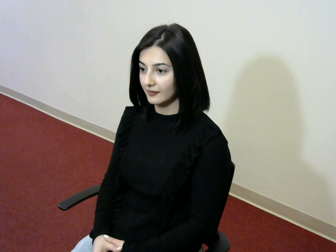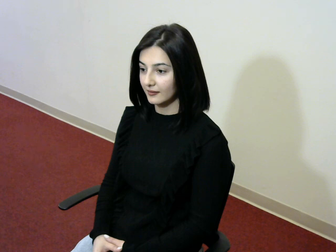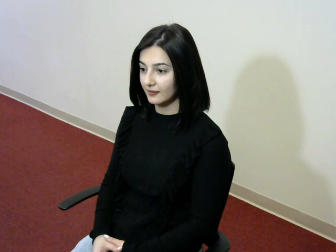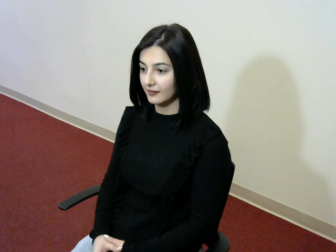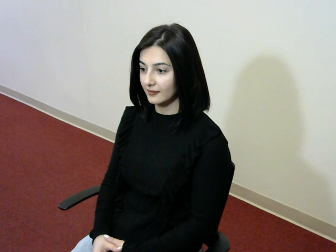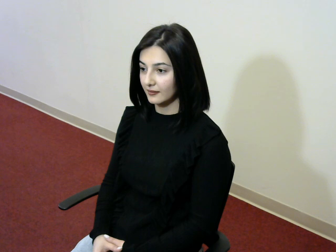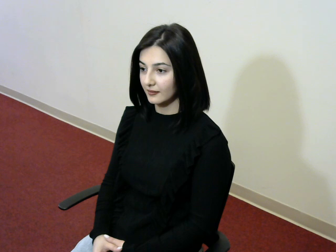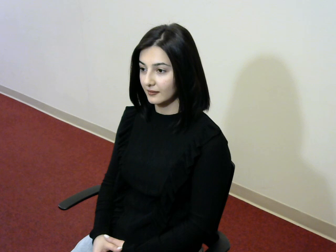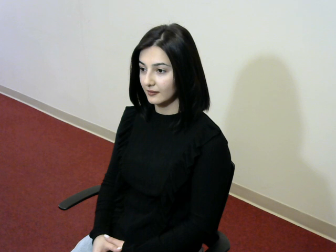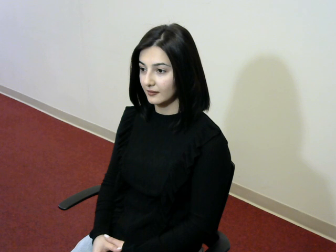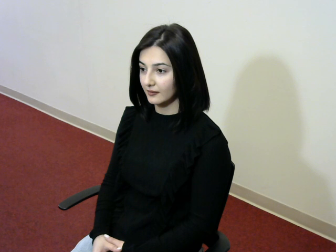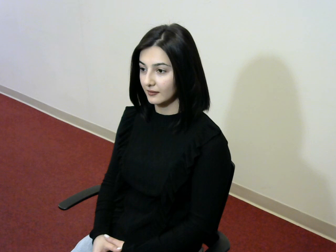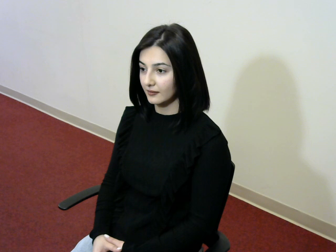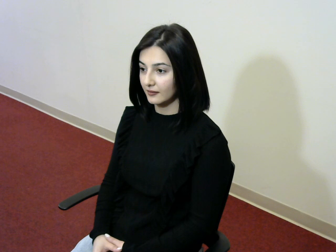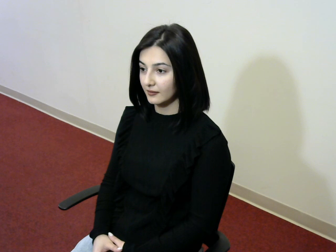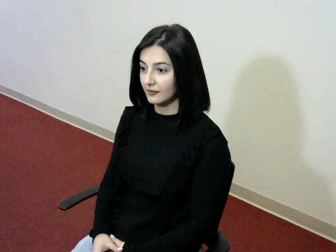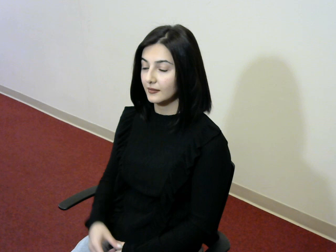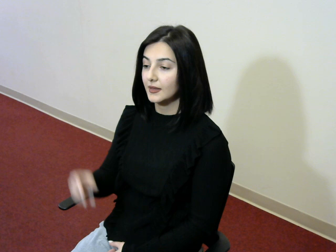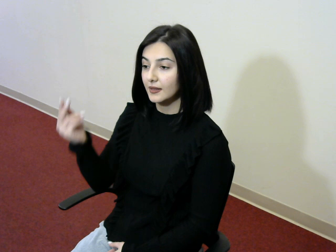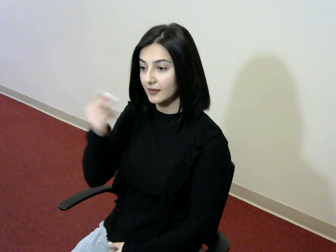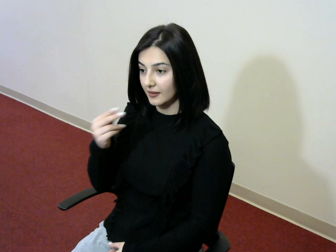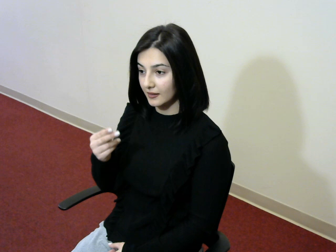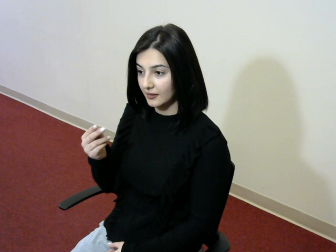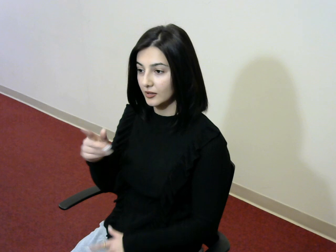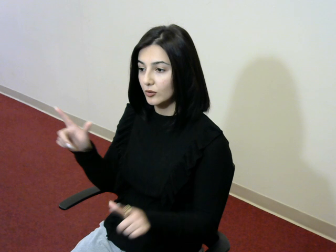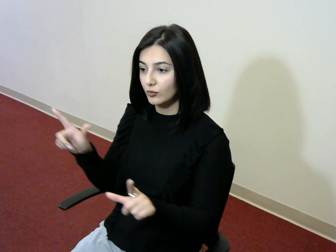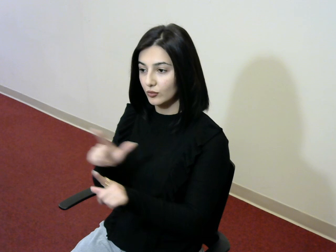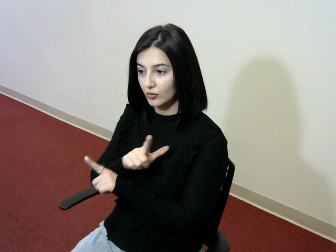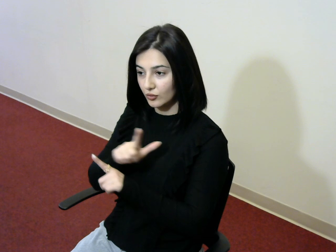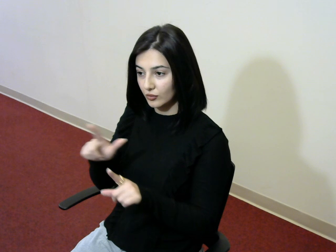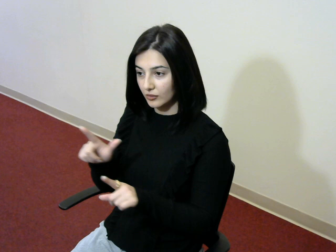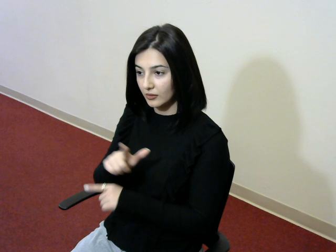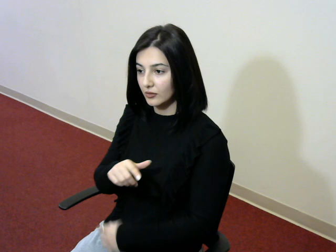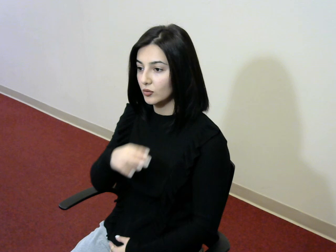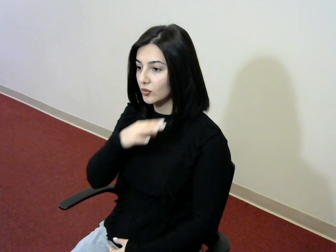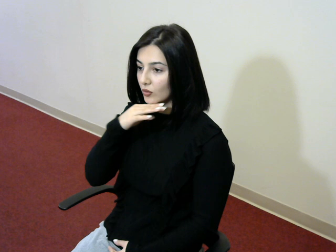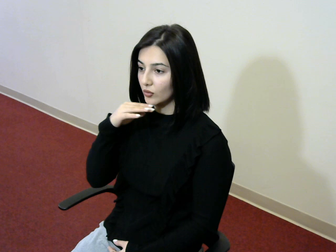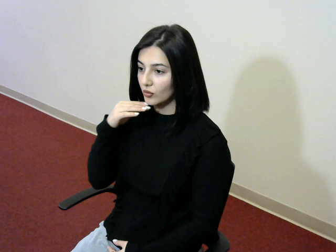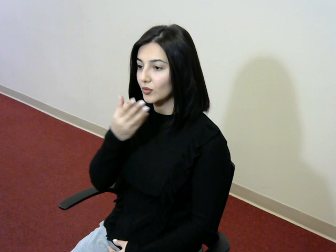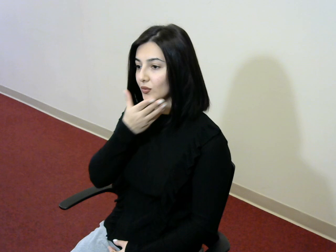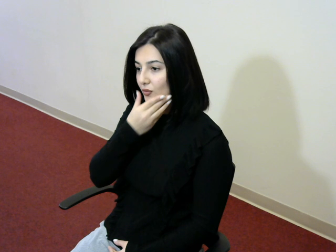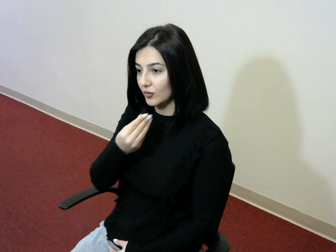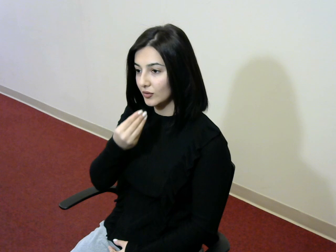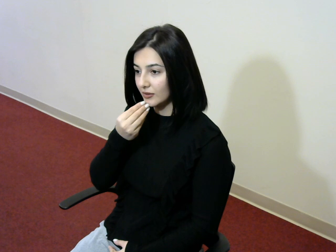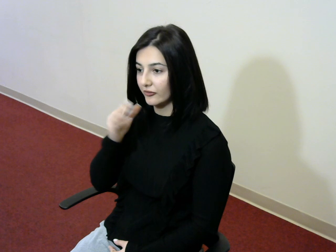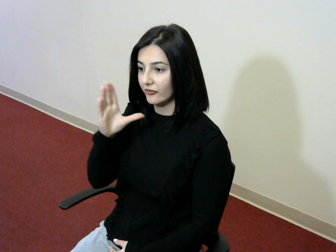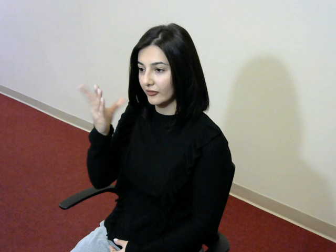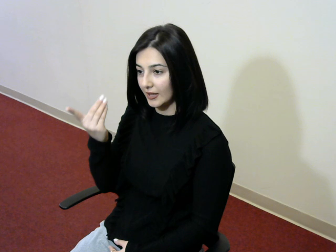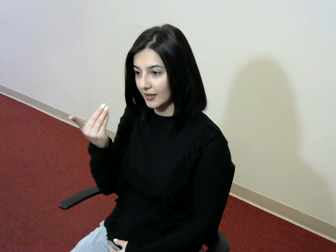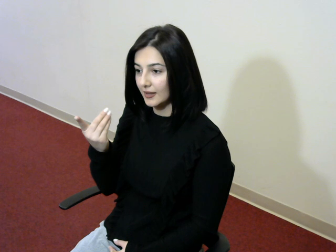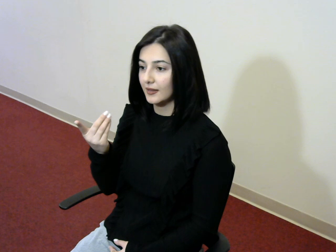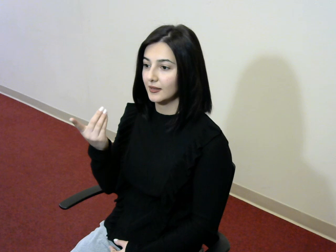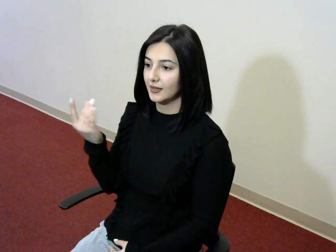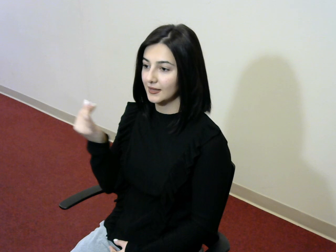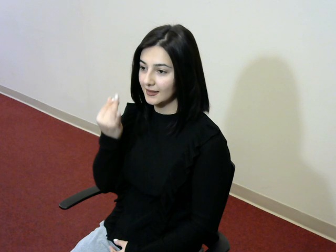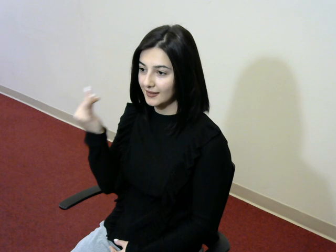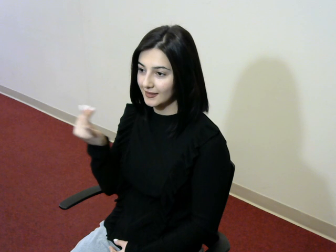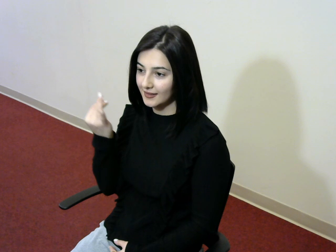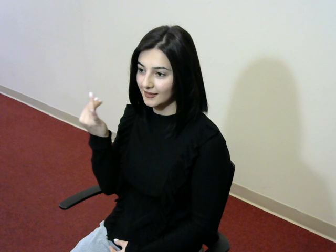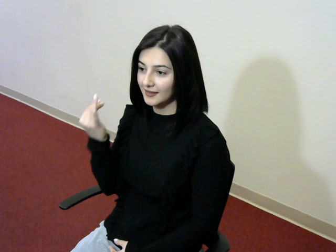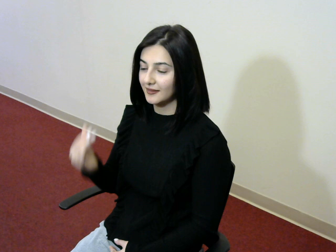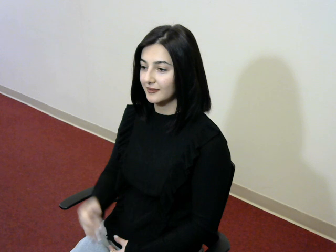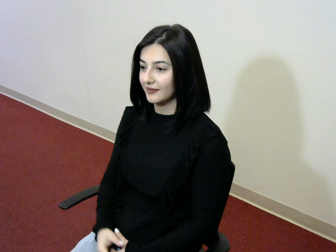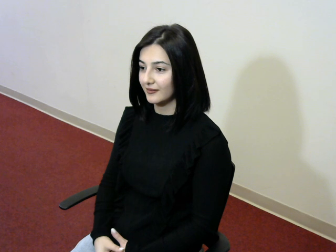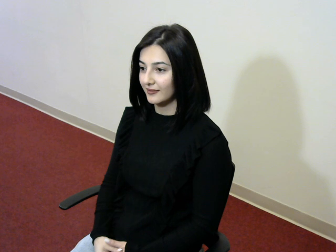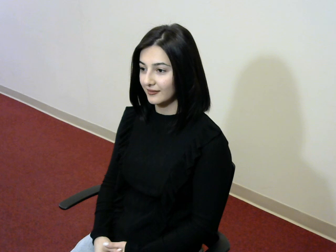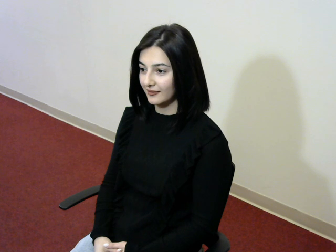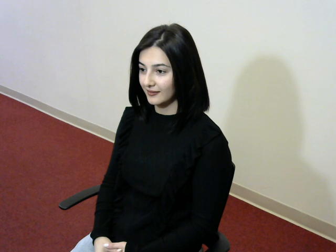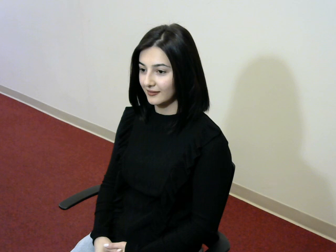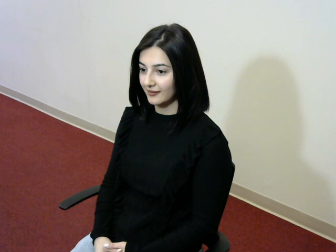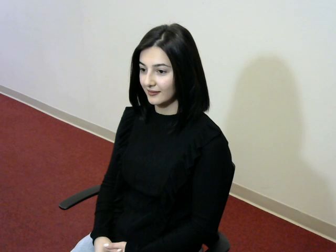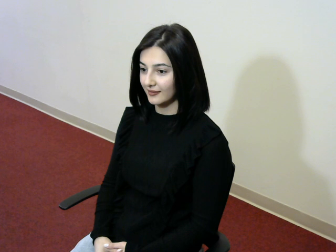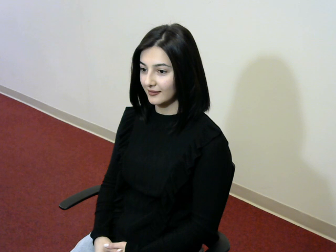Rəsm muzeyi çox gözəl və maraqlıdır